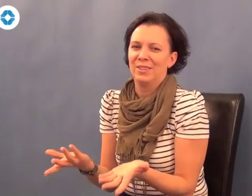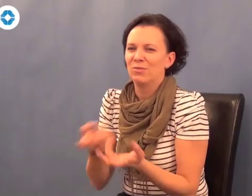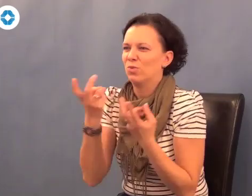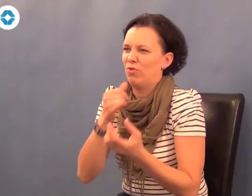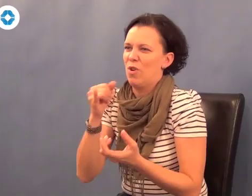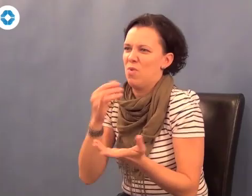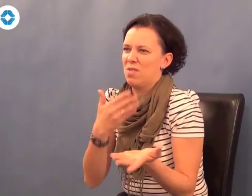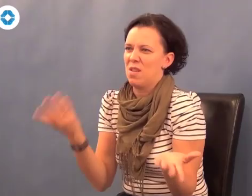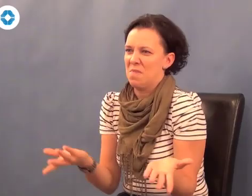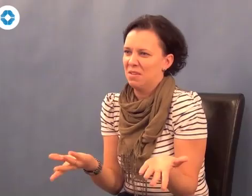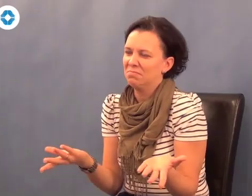Szuka, krzyczy, woła, nic nie ma.